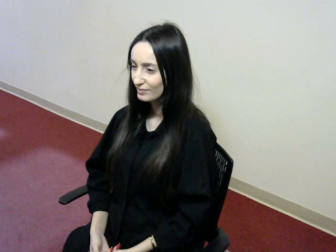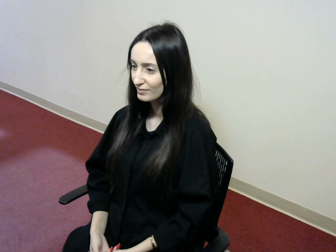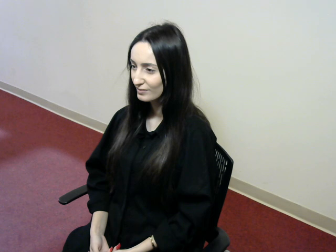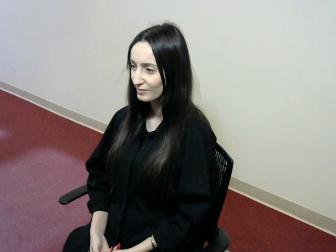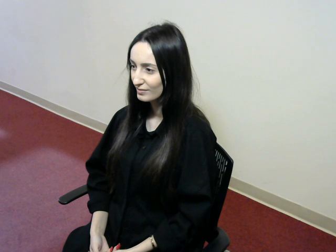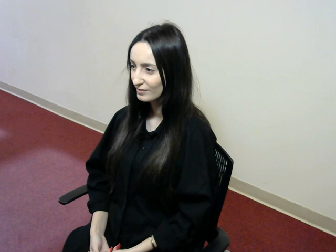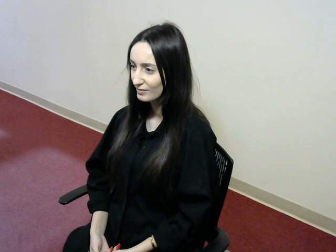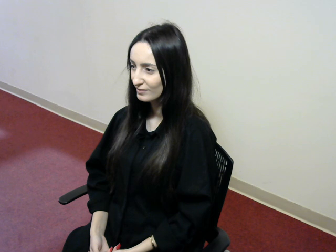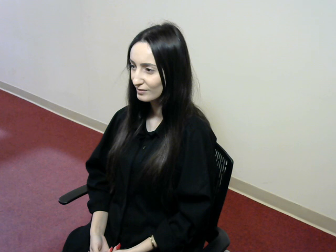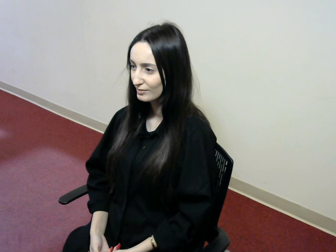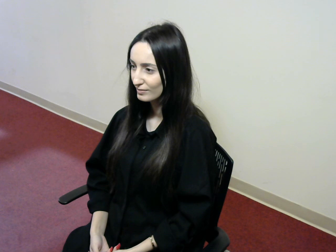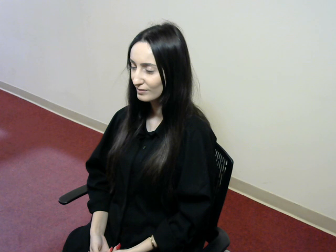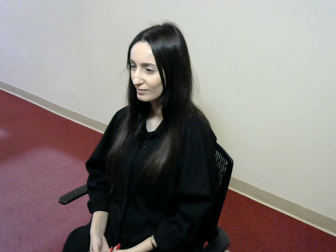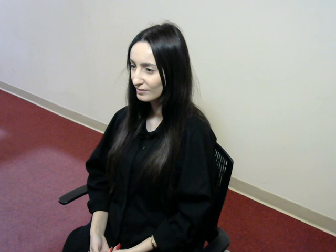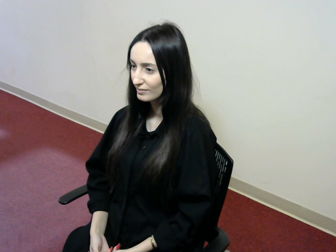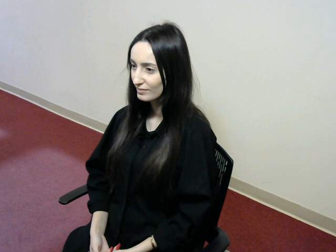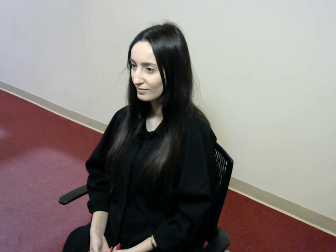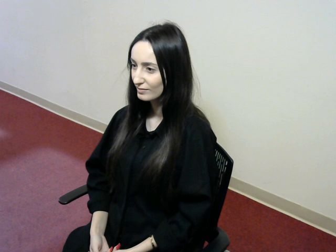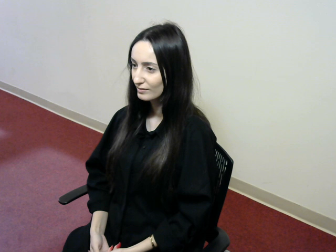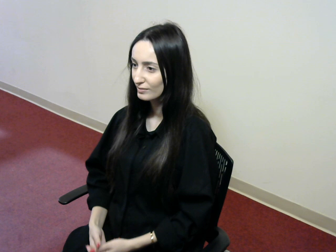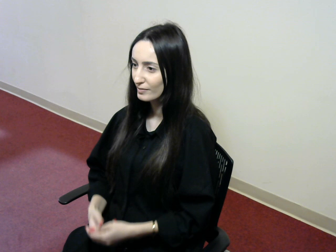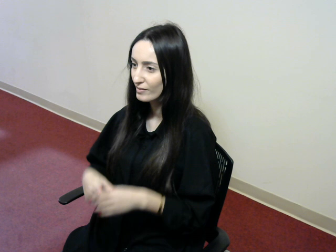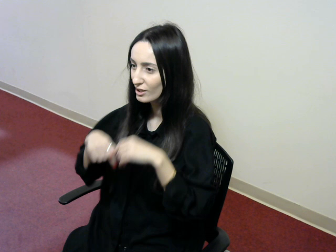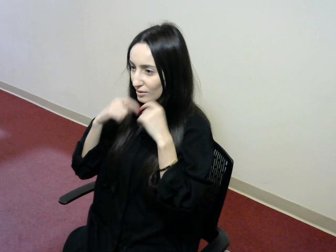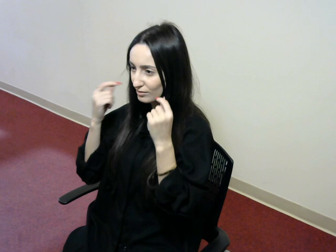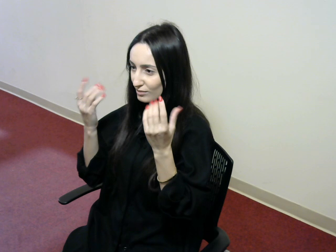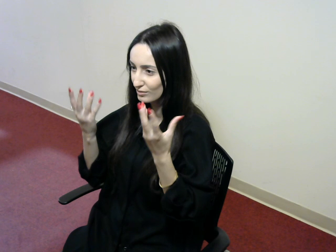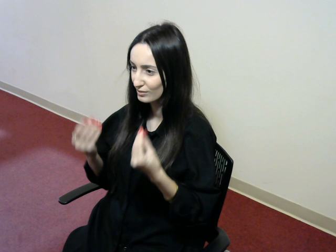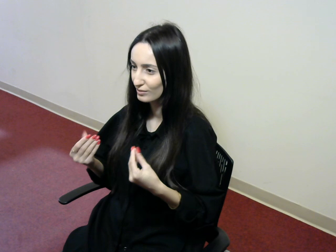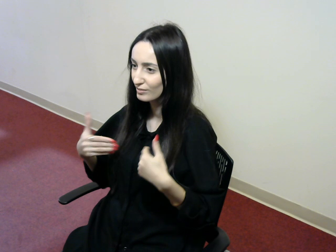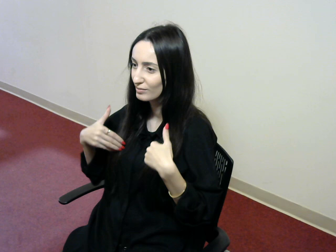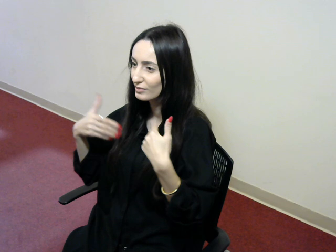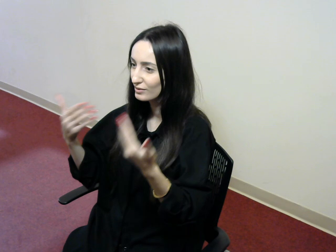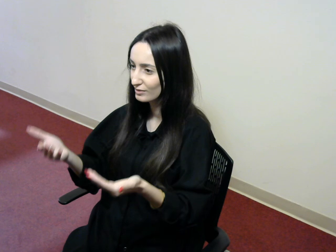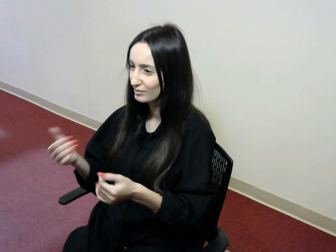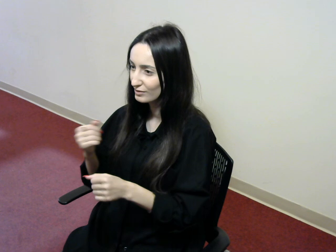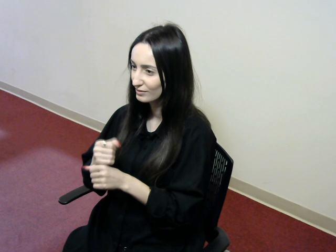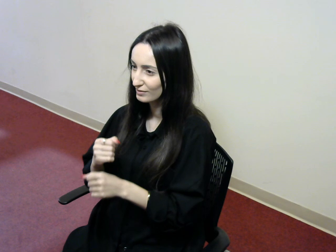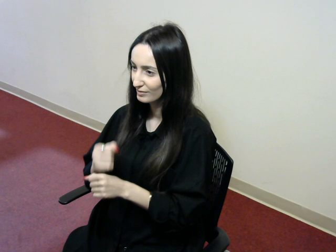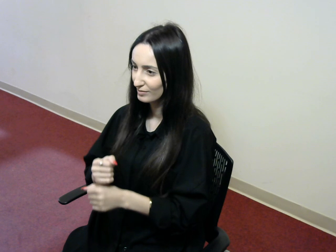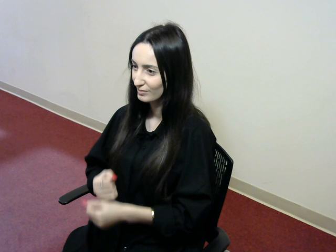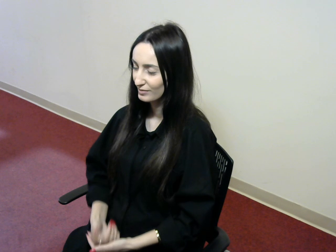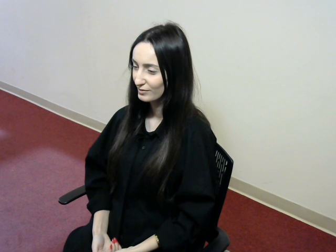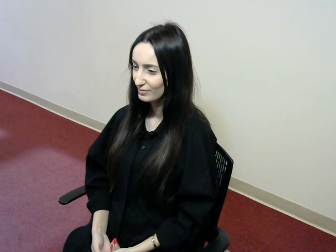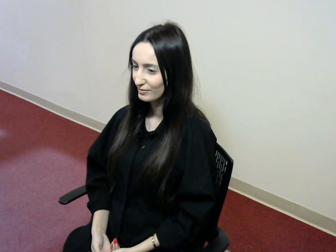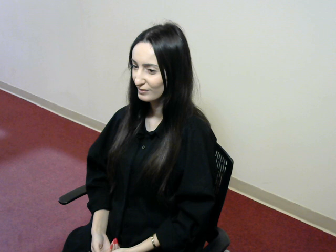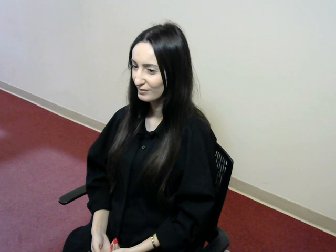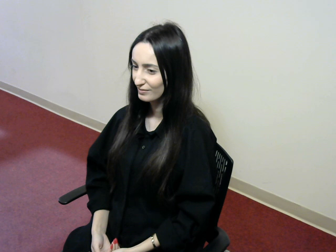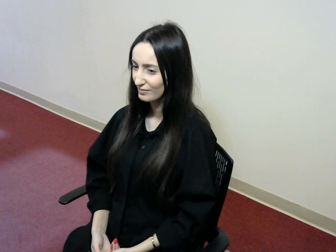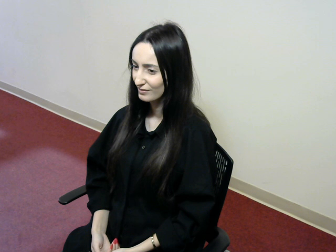Ad gününü təbrik edirəm